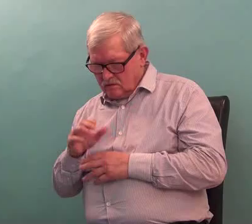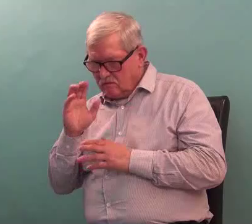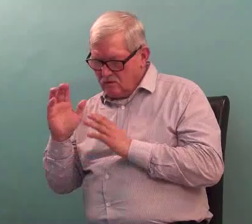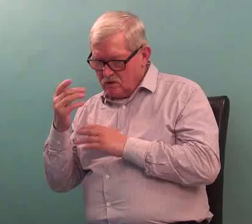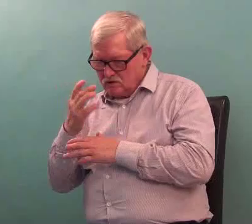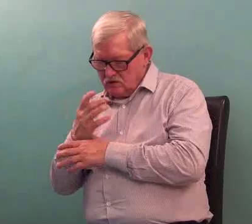Drzewo.